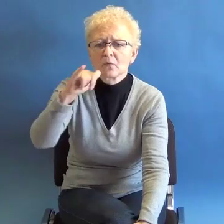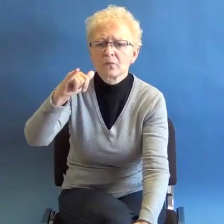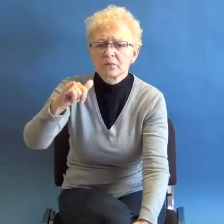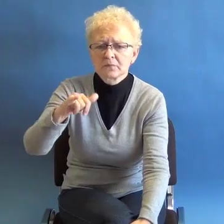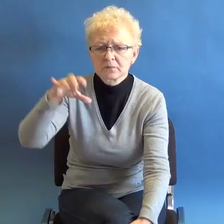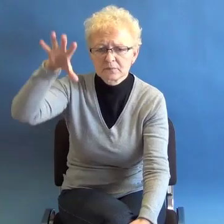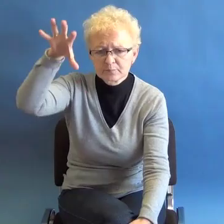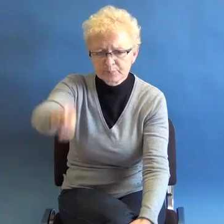Złapał się.